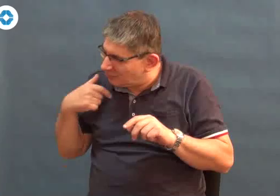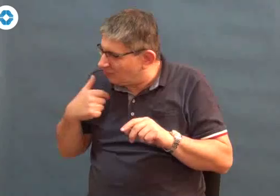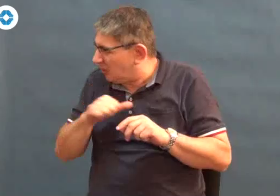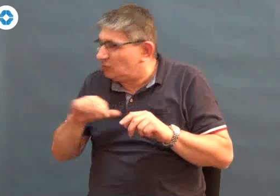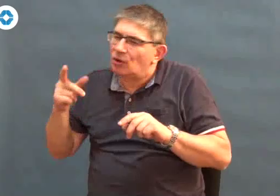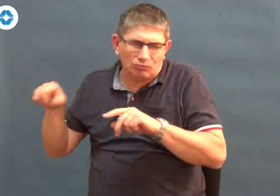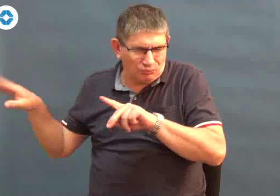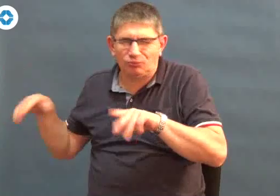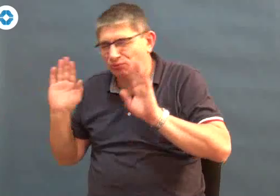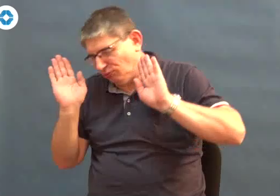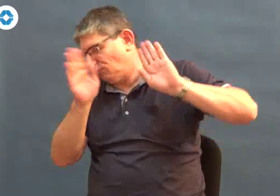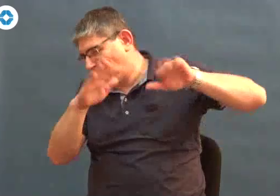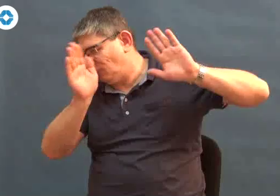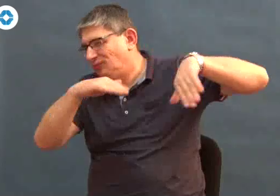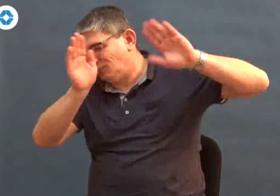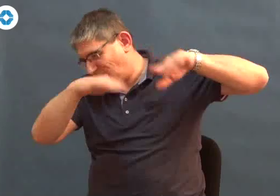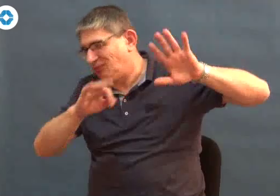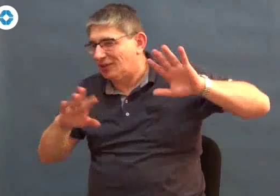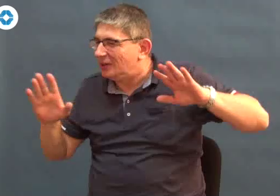Reszta zgadza się, aby poszedł.